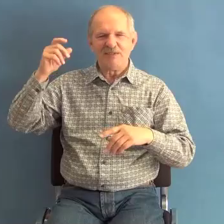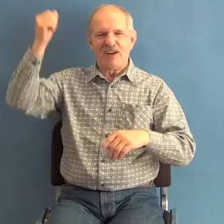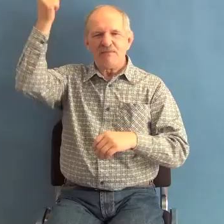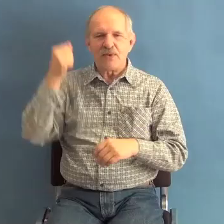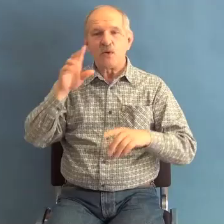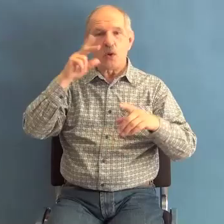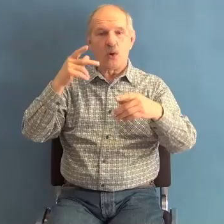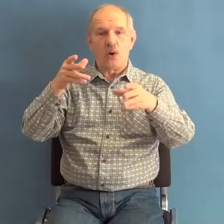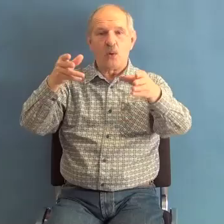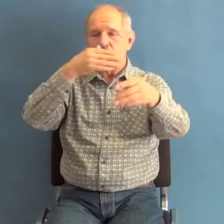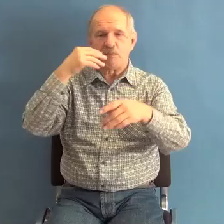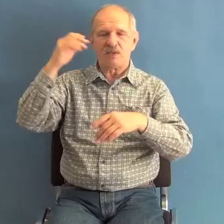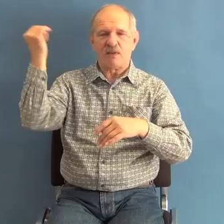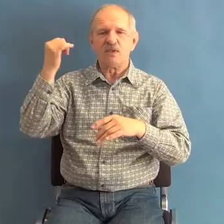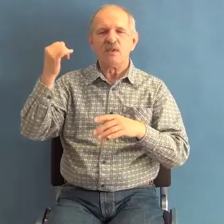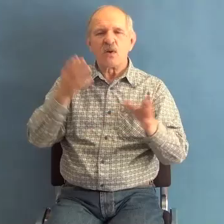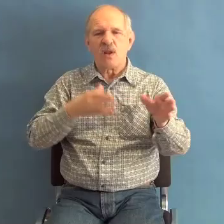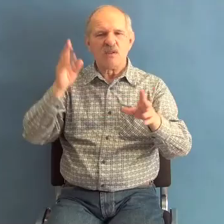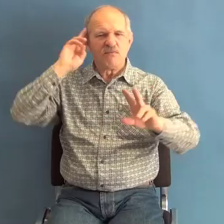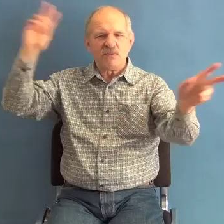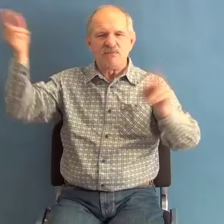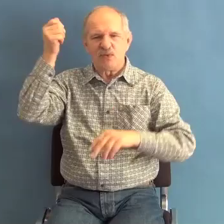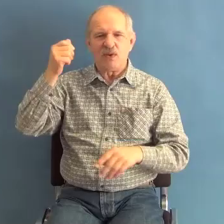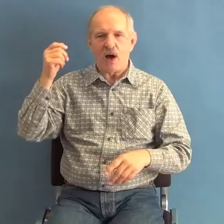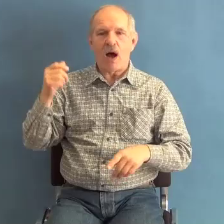Pociągi zawsze wydają głośne dźwięki.